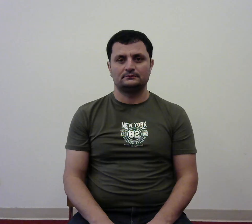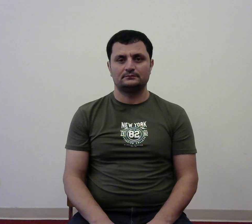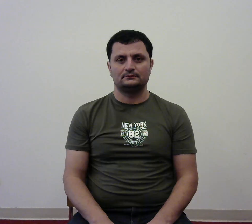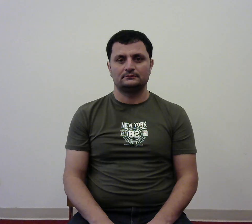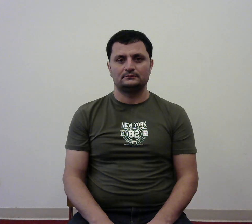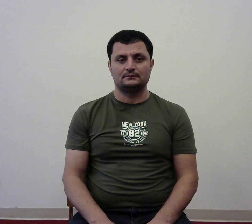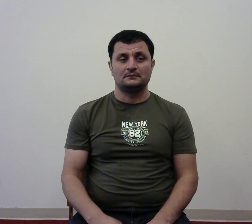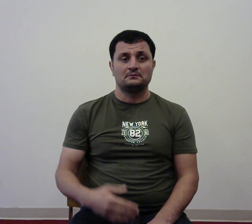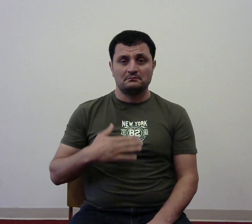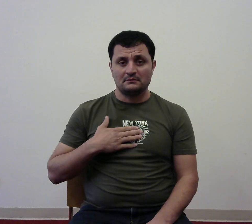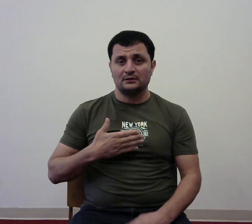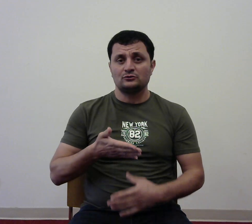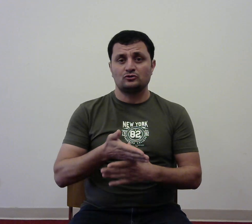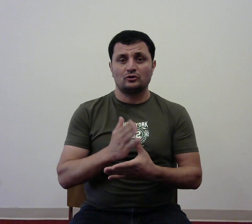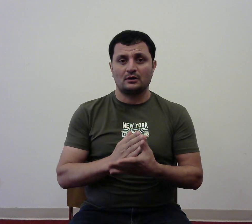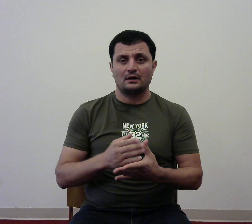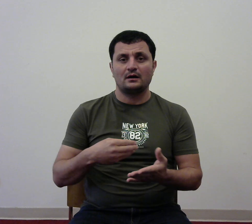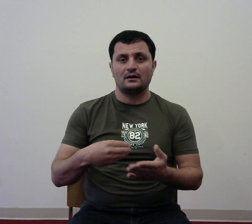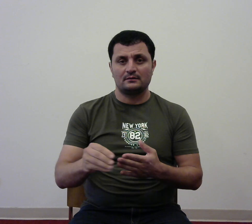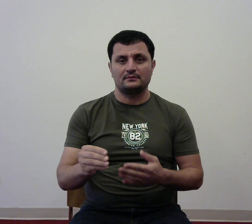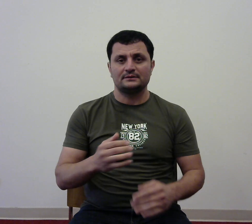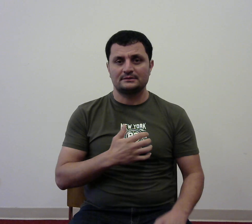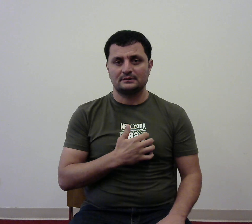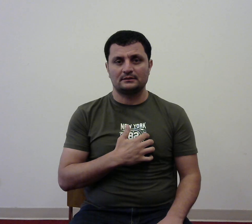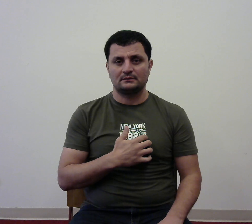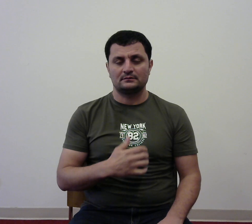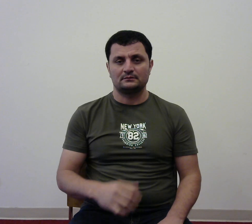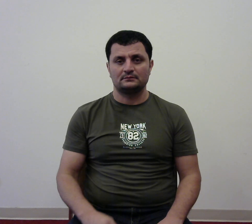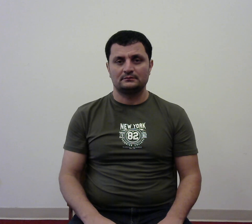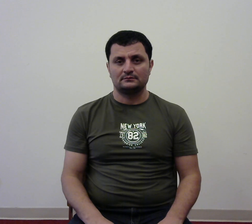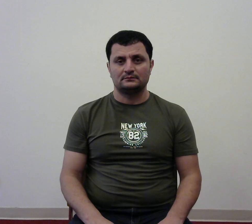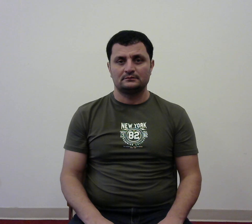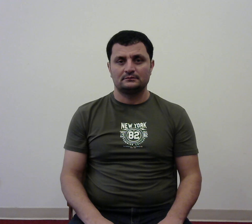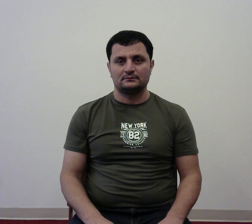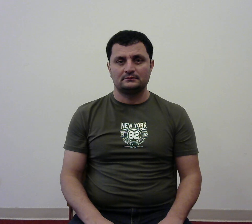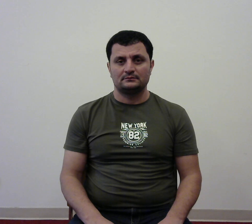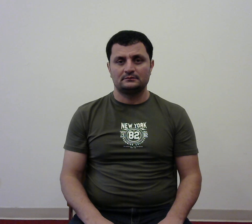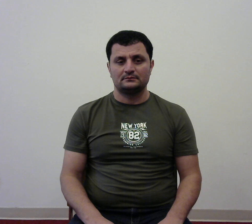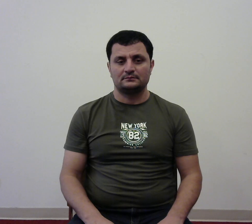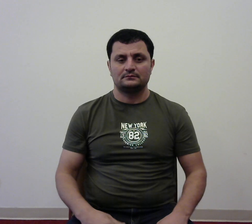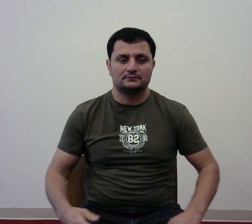Mən çörək almaq istəyirəm